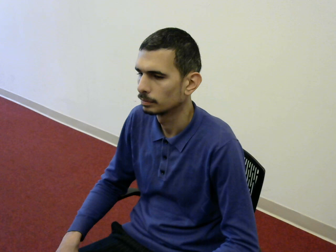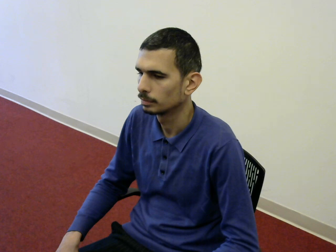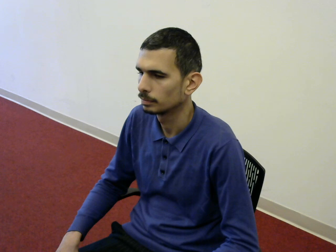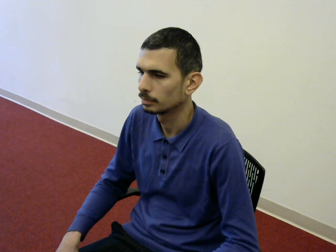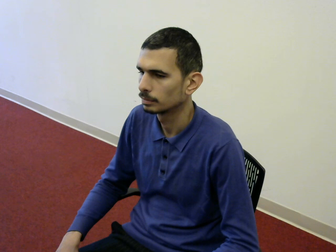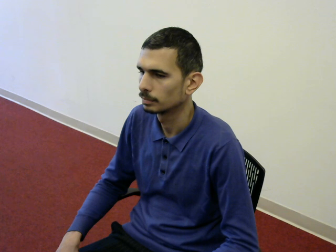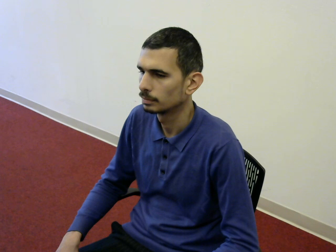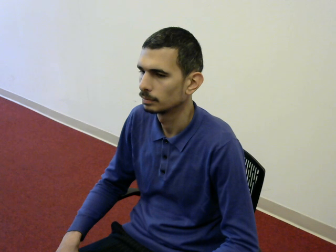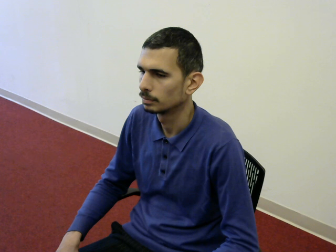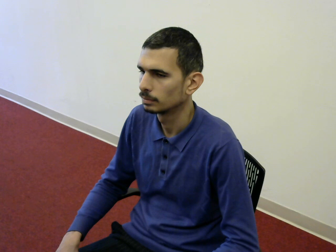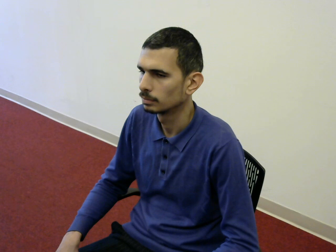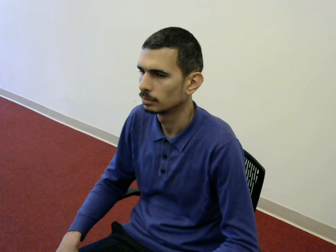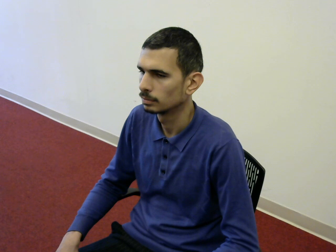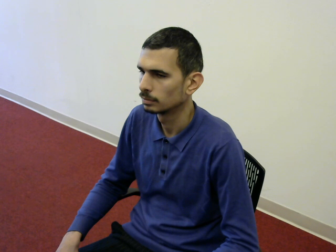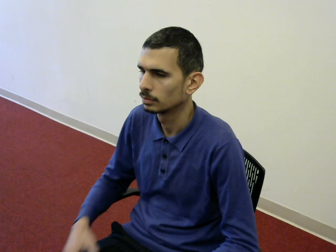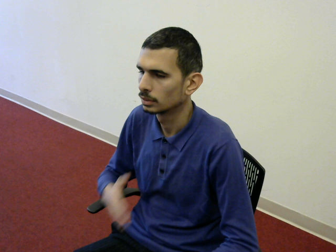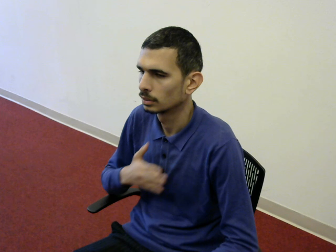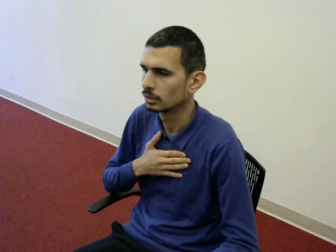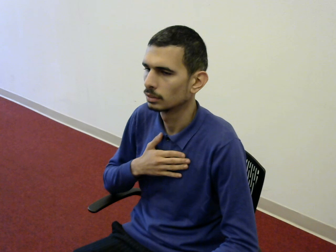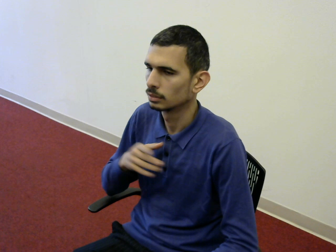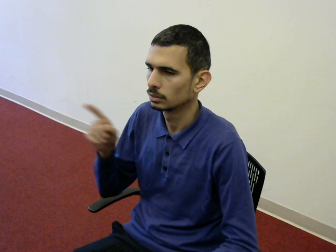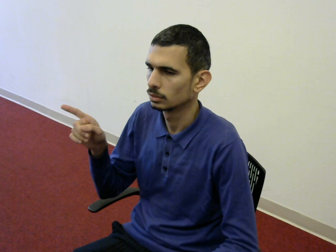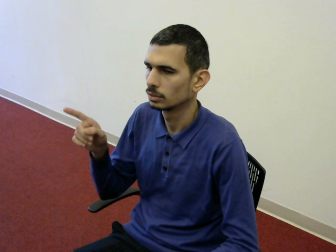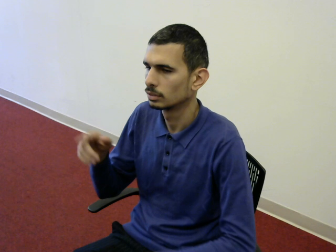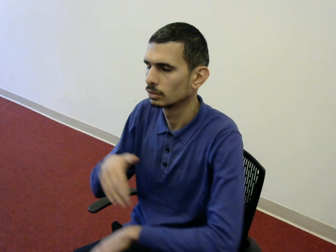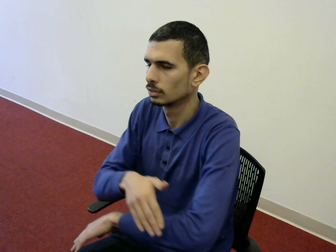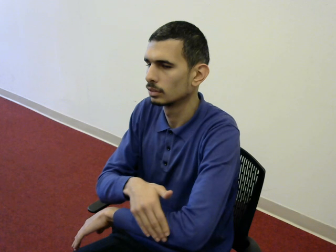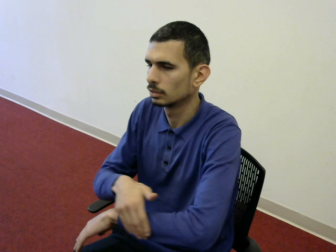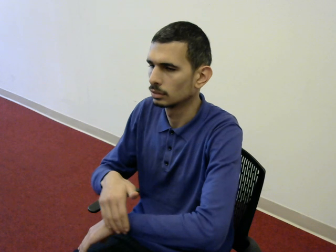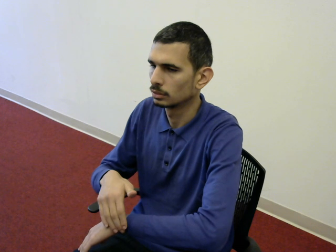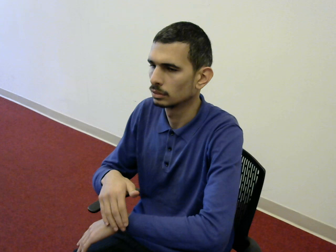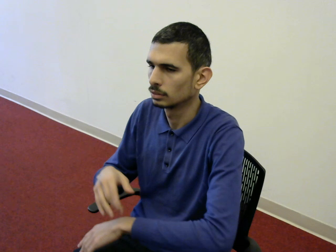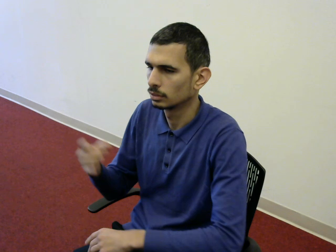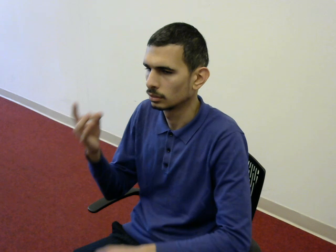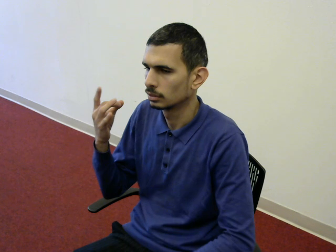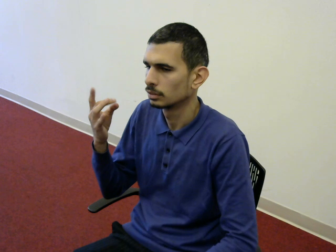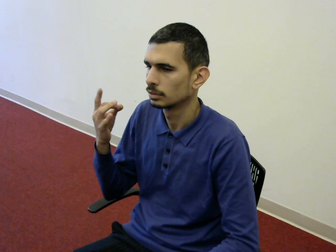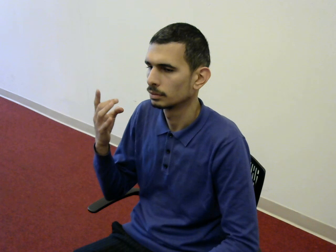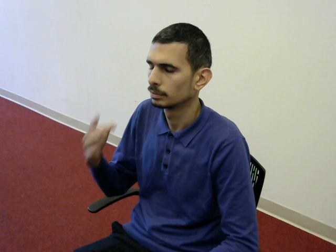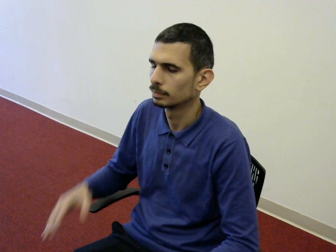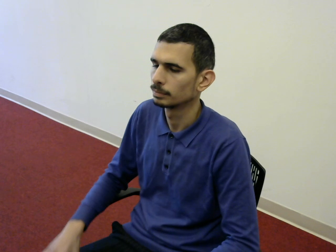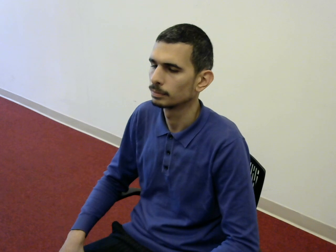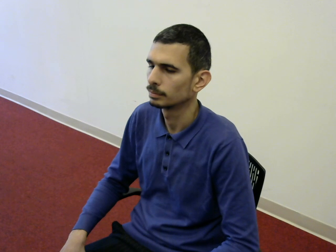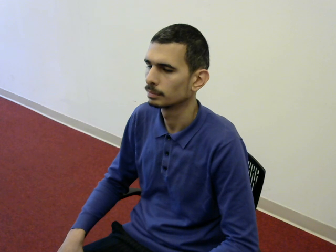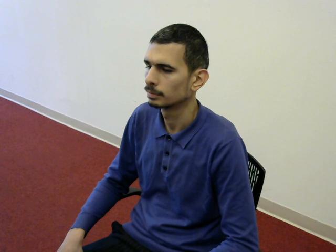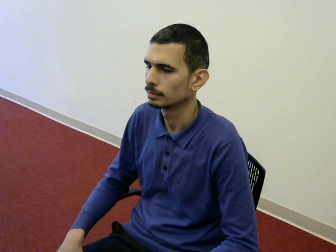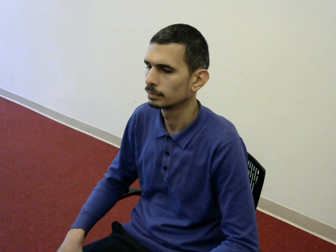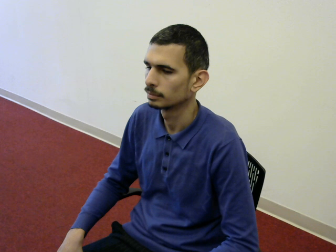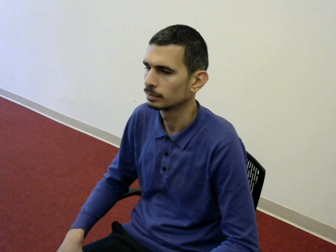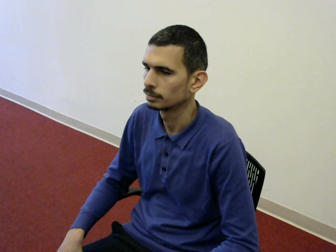Mənə oranın ünvanını deyin